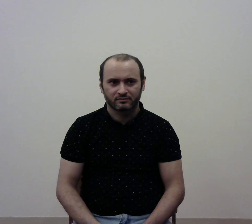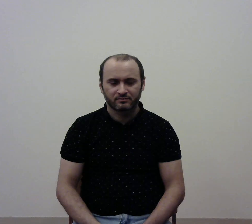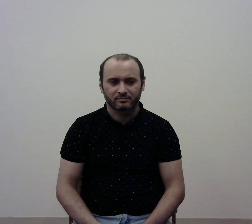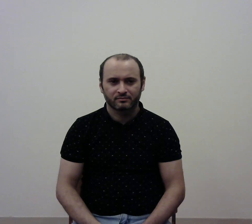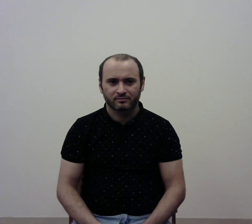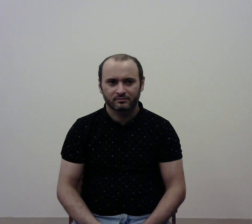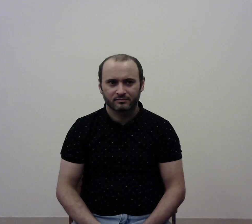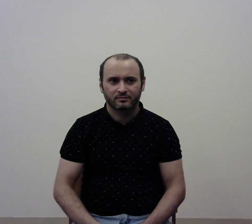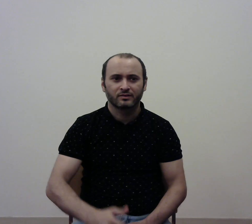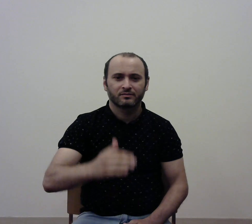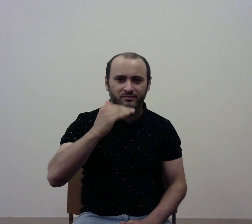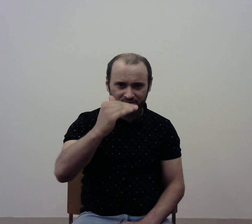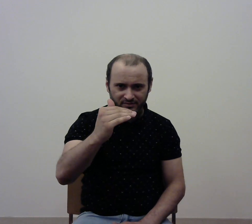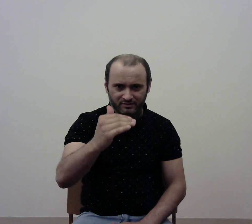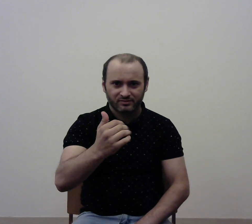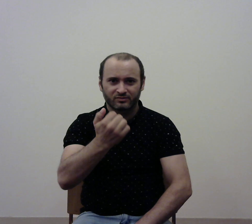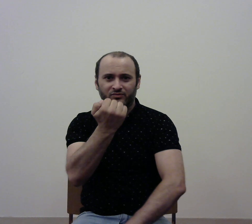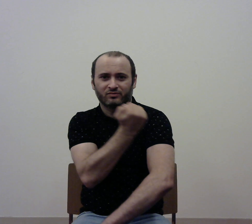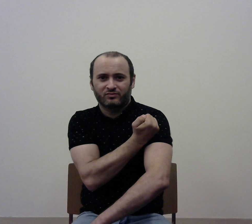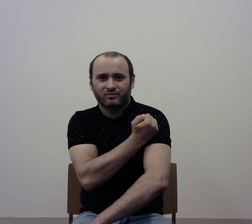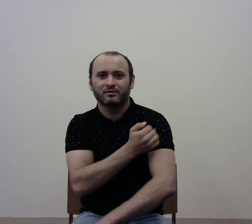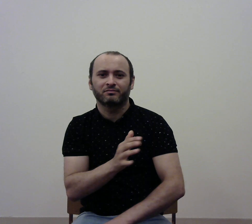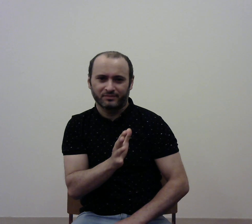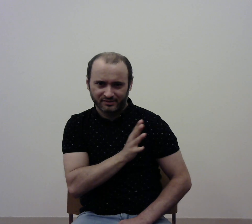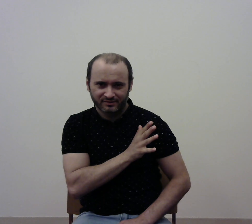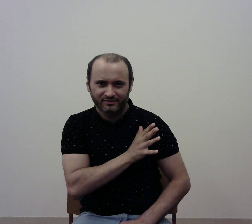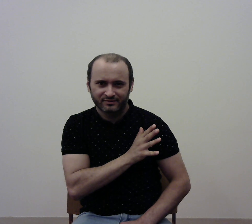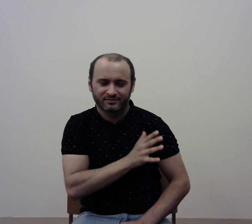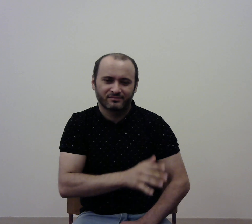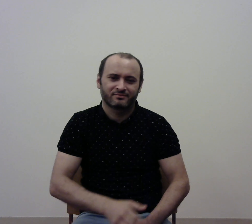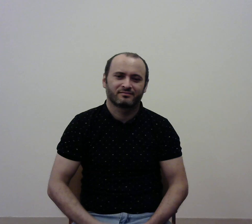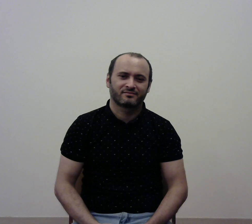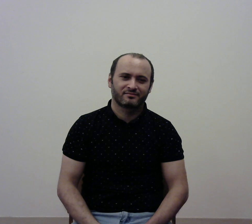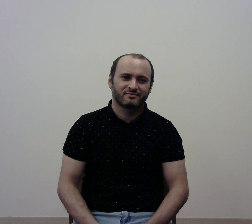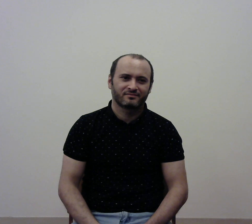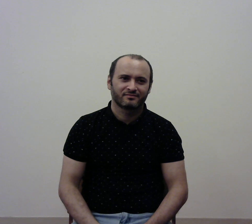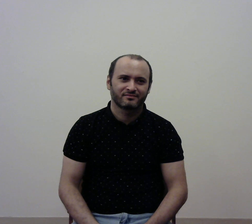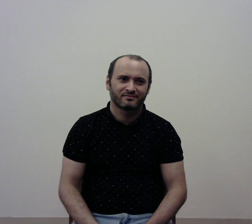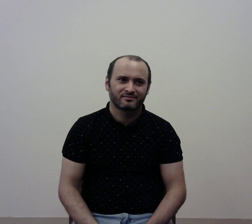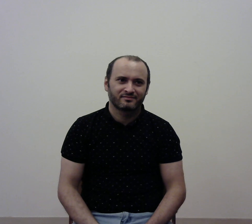Siz vaksin vurdurmusuzmu?